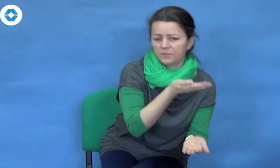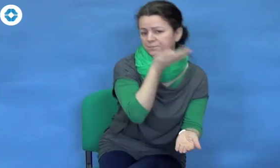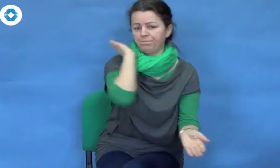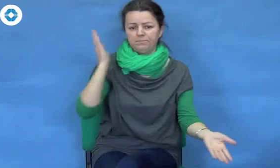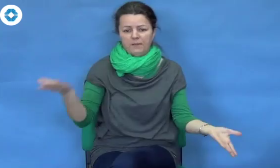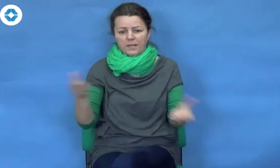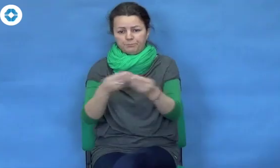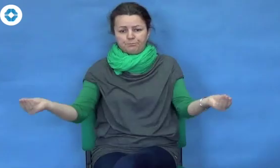Zniknęła.